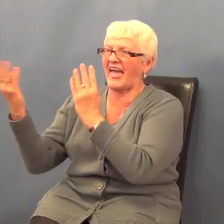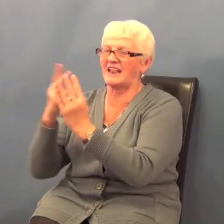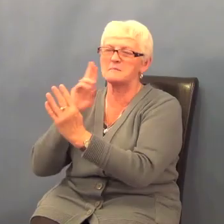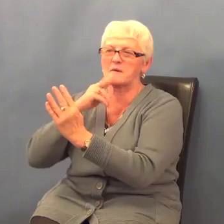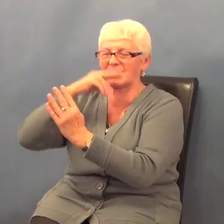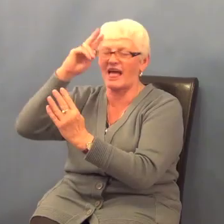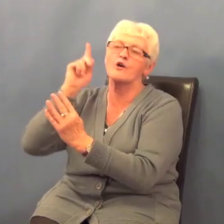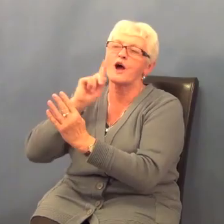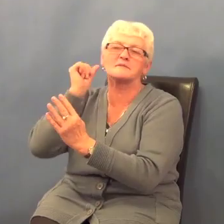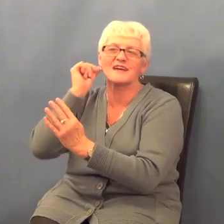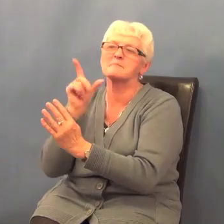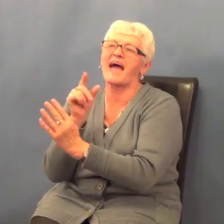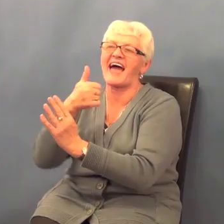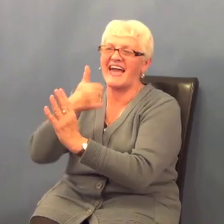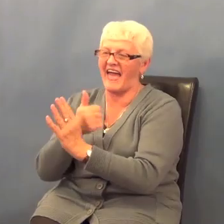Siedziały we dwie, mama i tata, chłopak i dziewczyna, para.